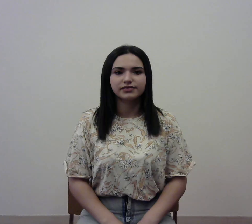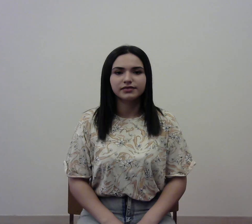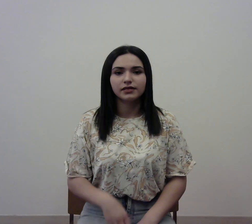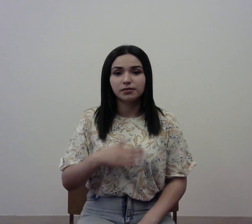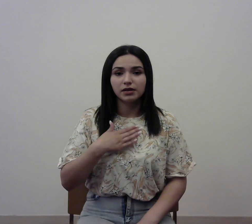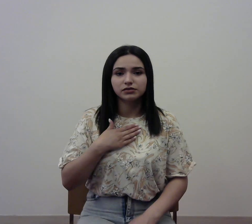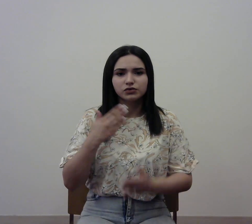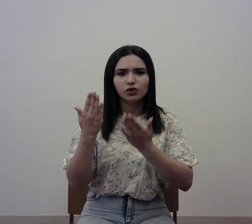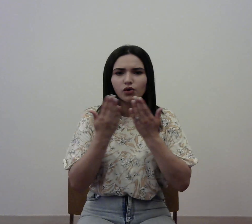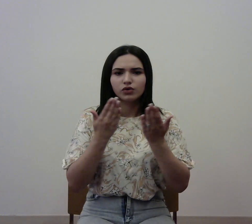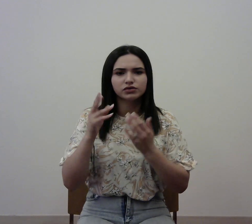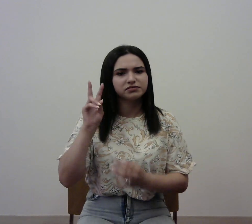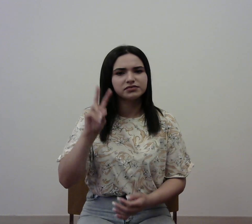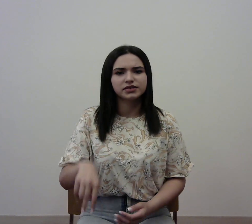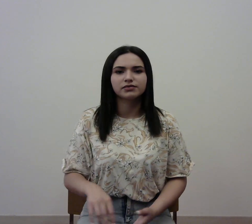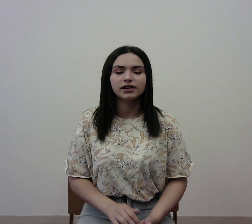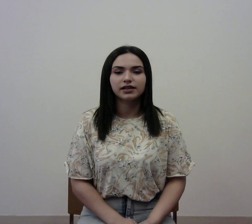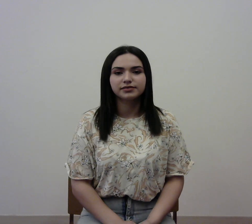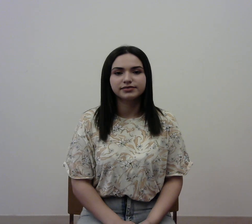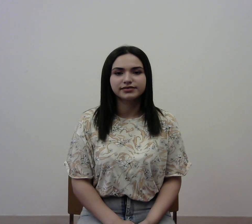Mən oxuya bilmirəm